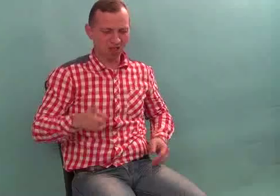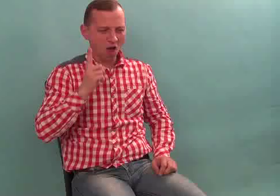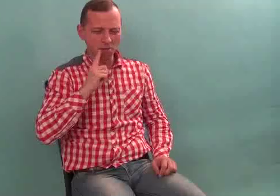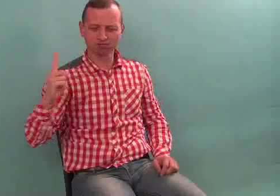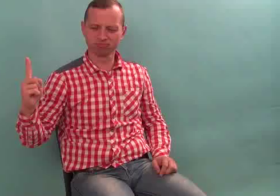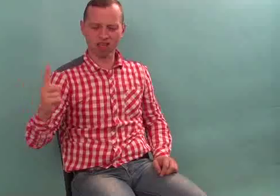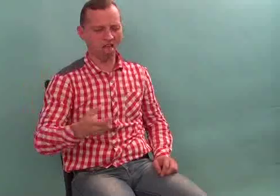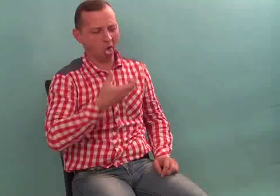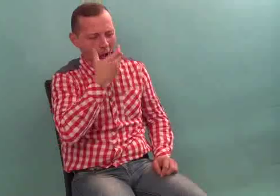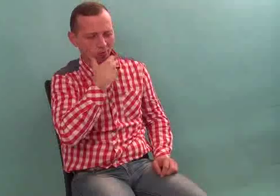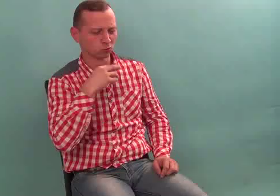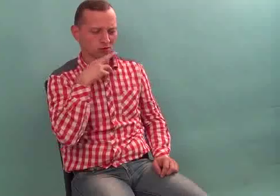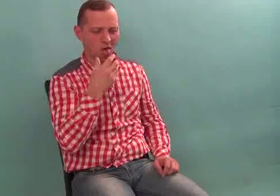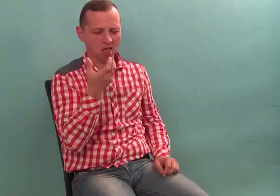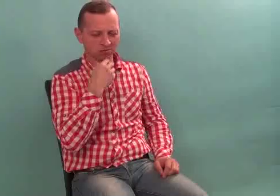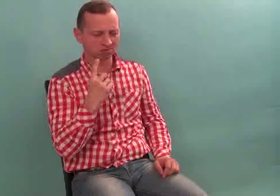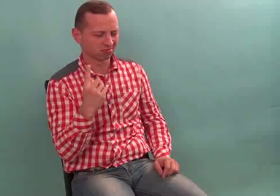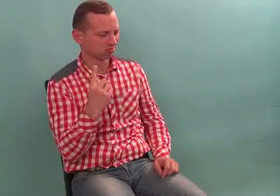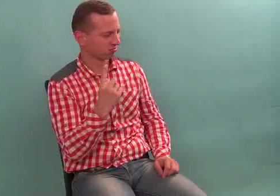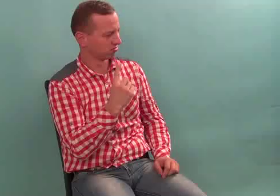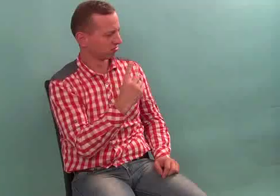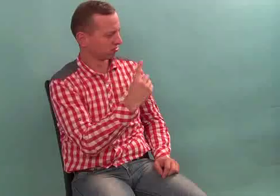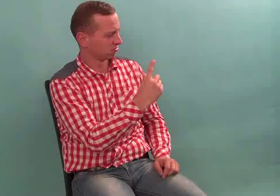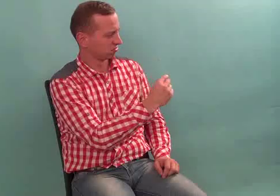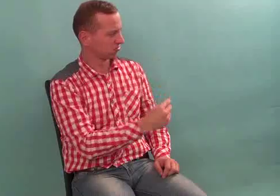Pan zauważa idących chłopców, którzy jedzą gruszki, mijają go.